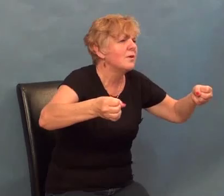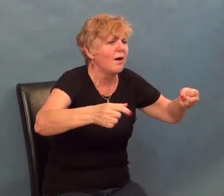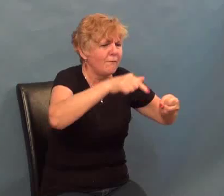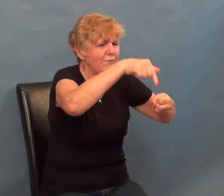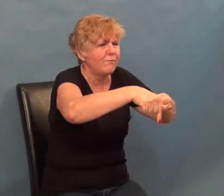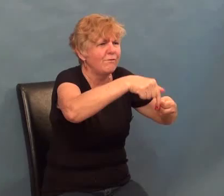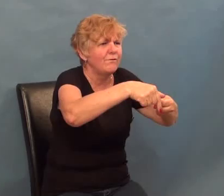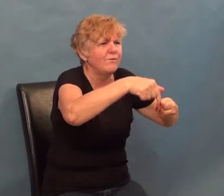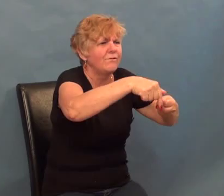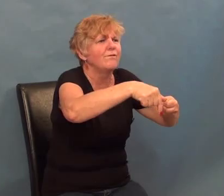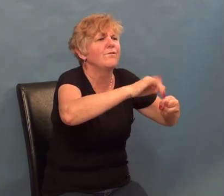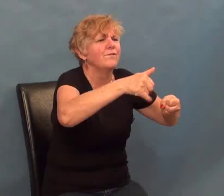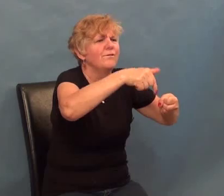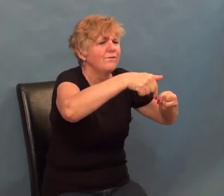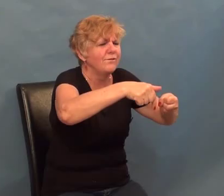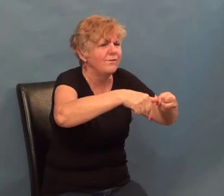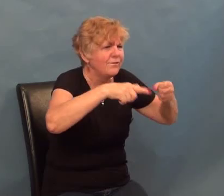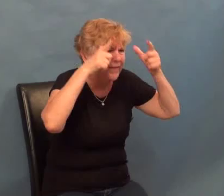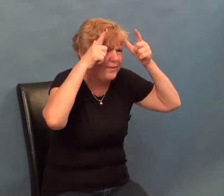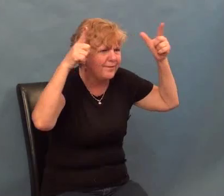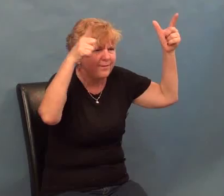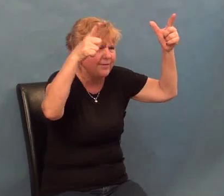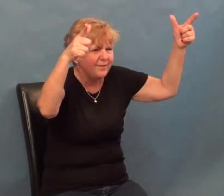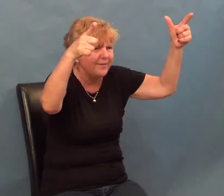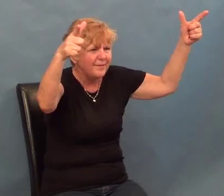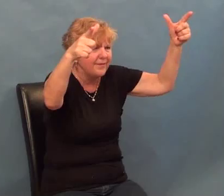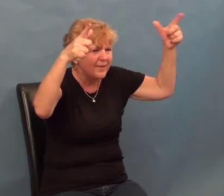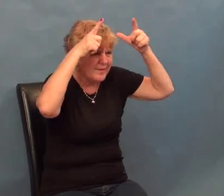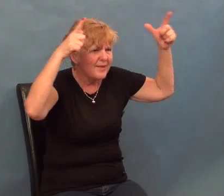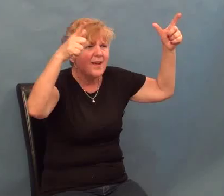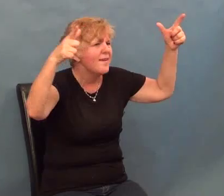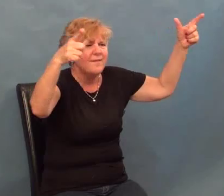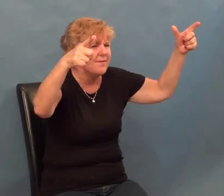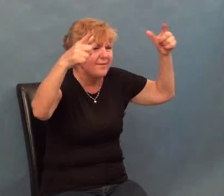A tam na dole był jeleń.